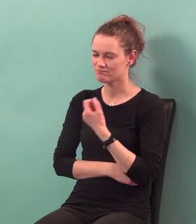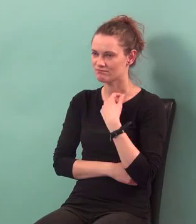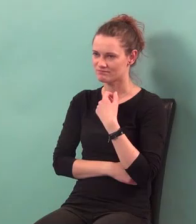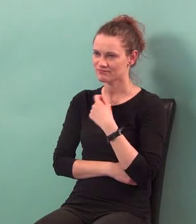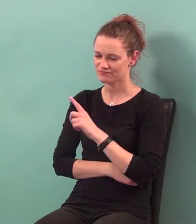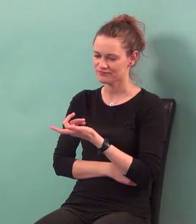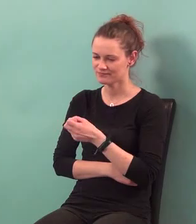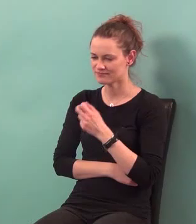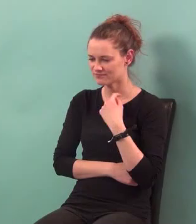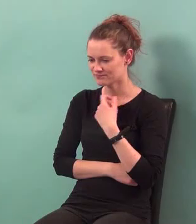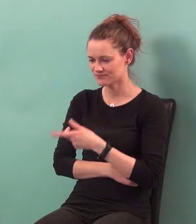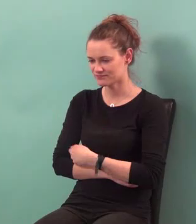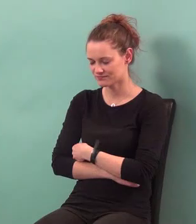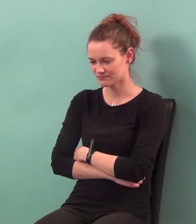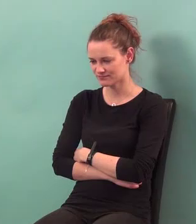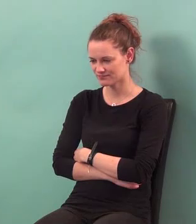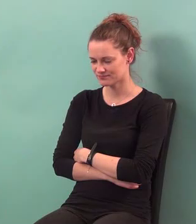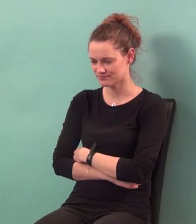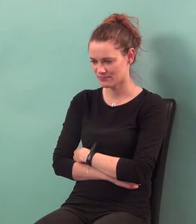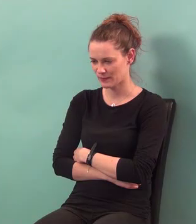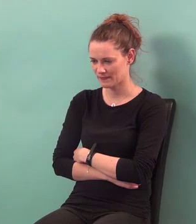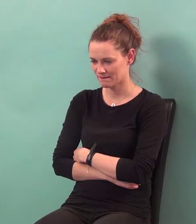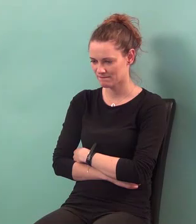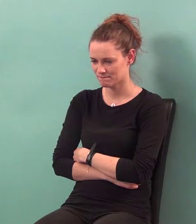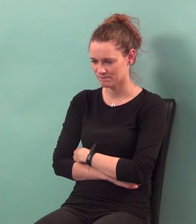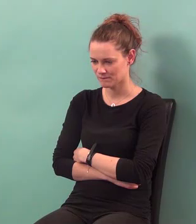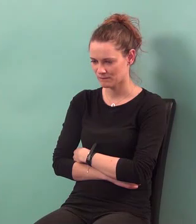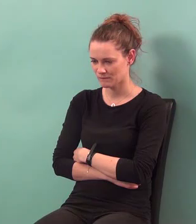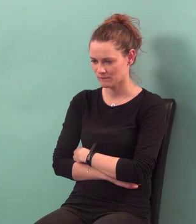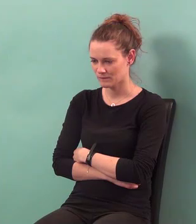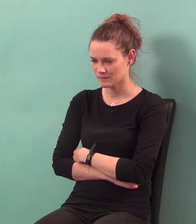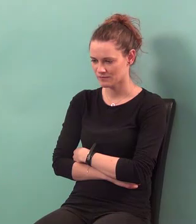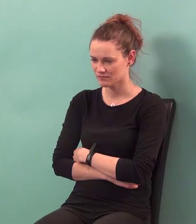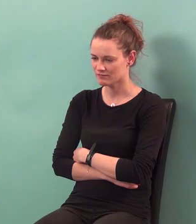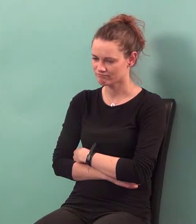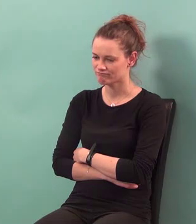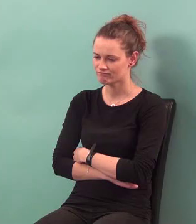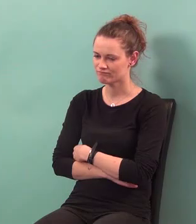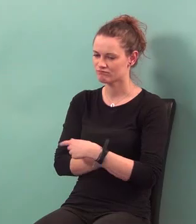Alkoholu nie wolno.